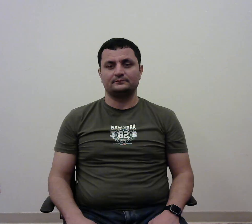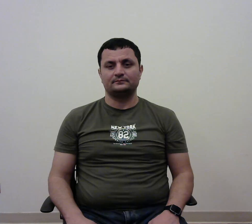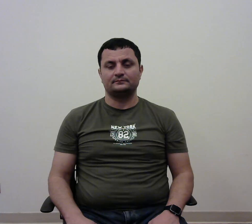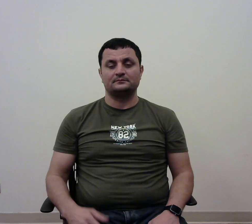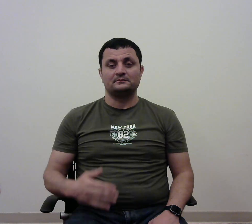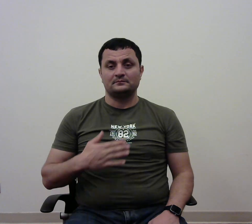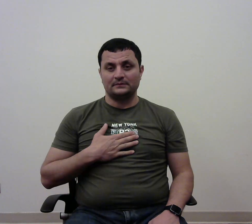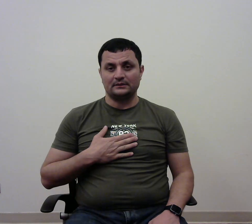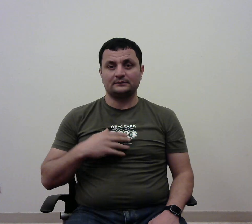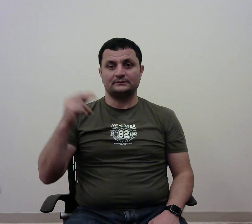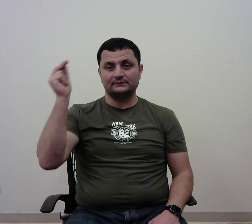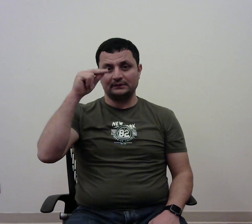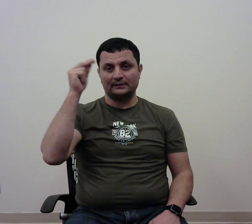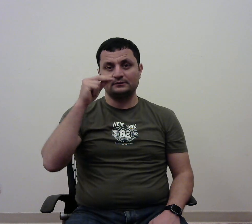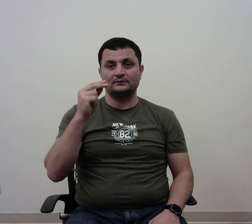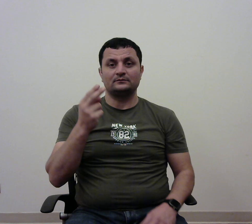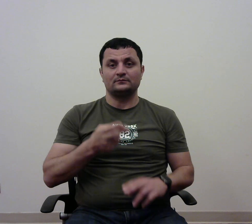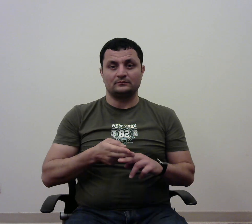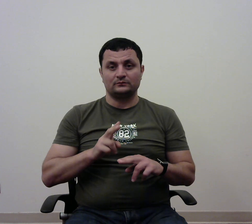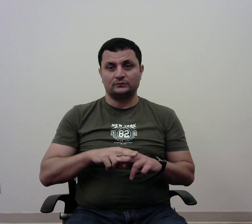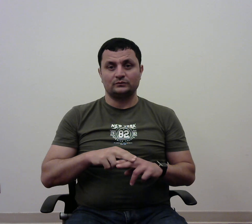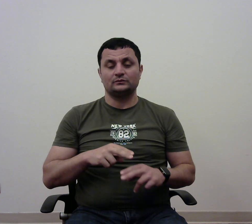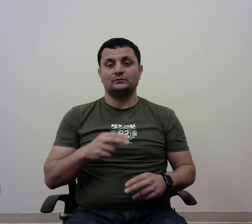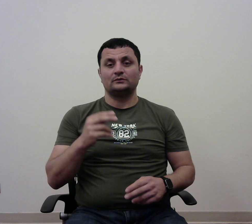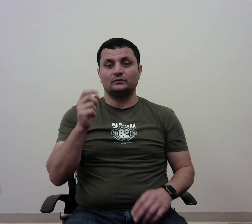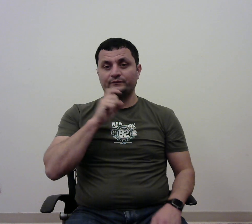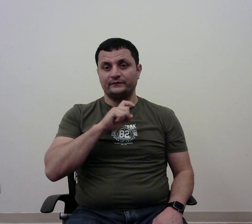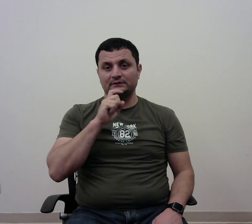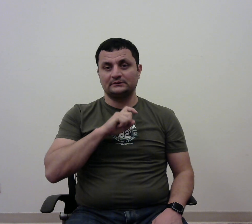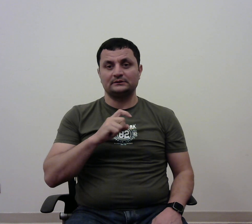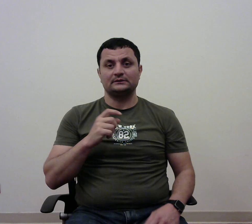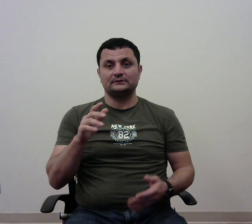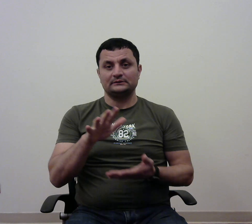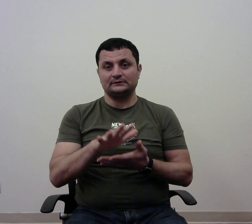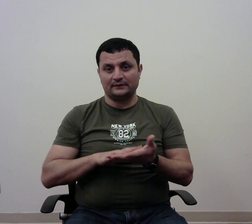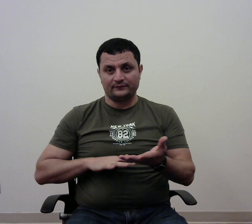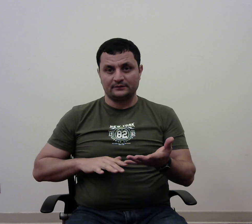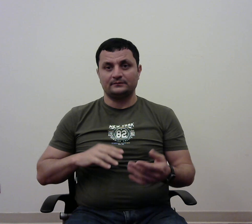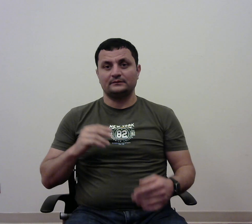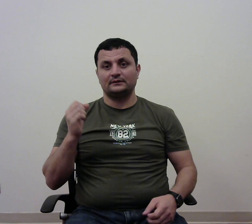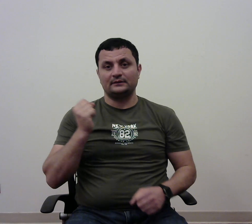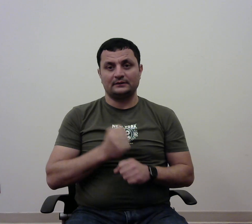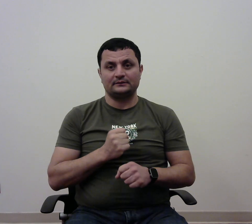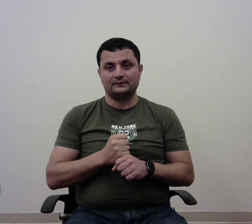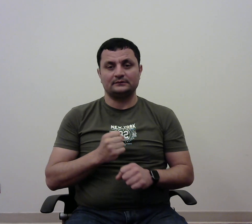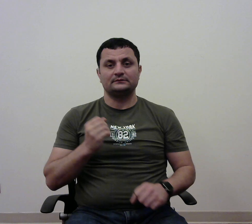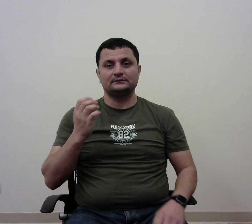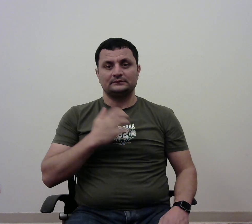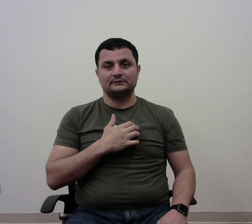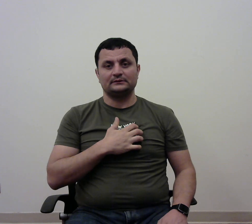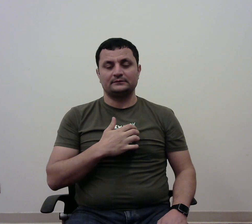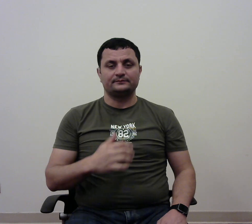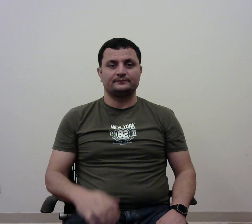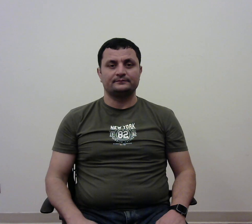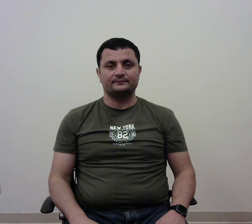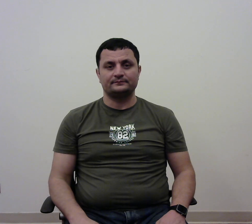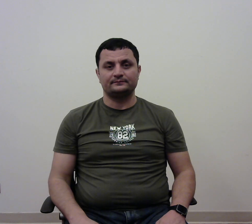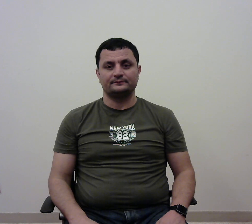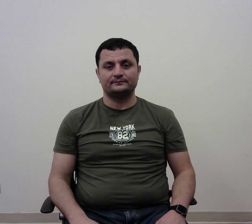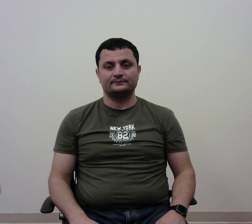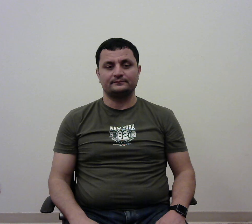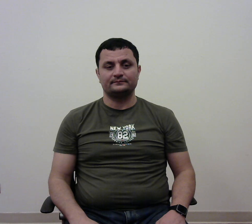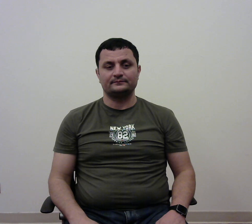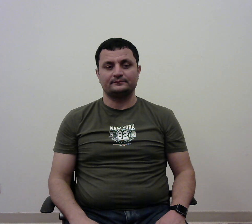Mən təhsilimi bu universitetdə davam etmək istəyirəm